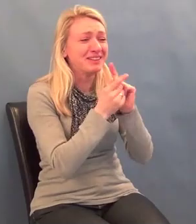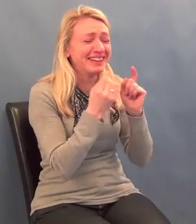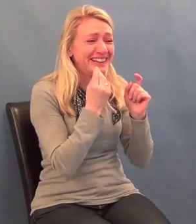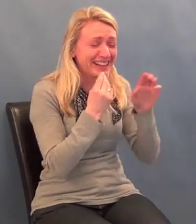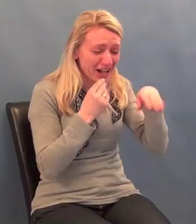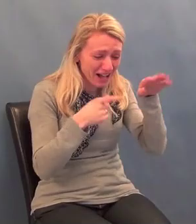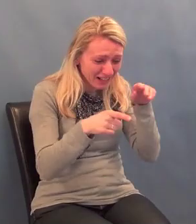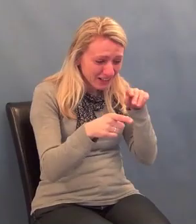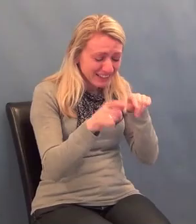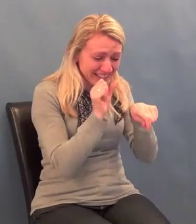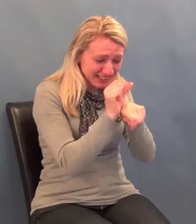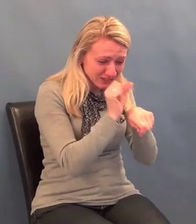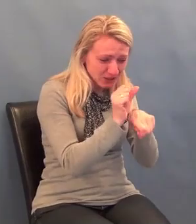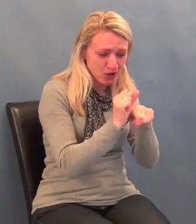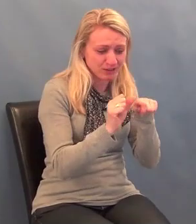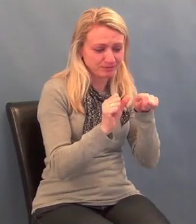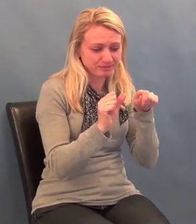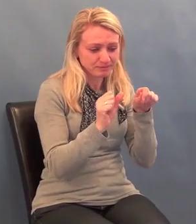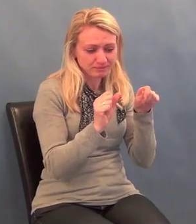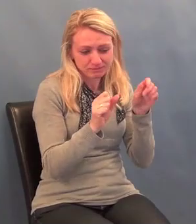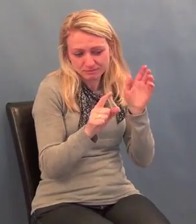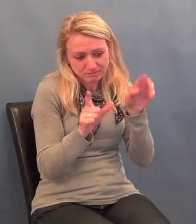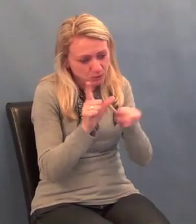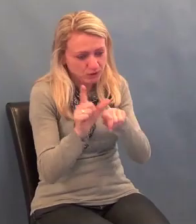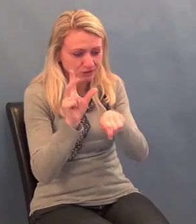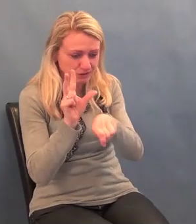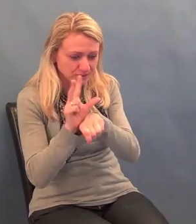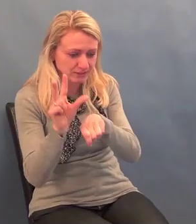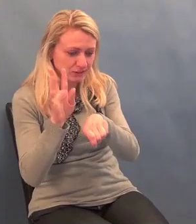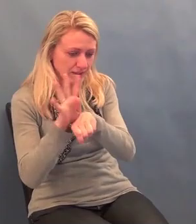Proponuję pomiędzy jedenastym, dwunastym, trzynastym a czternastym.